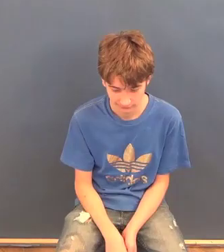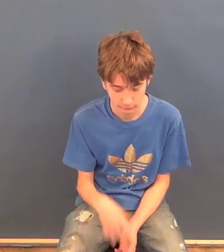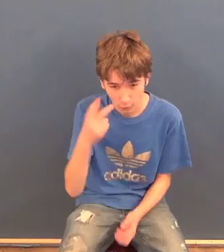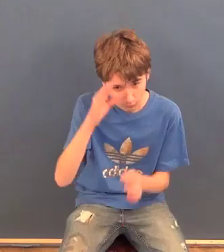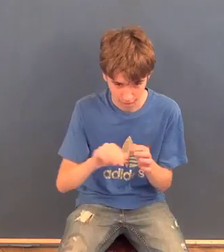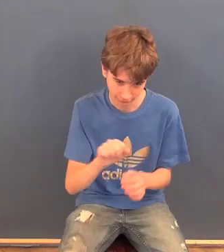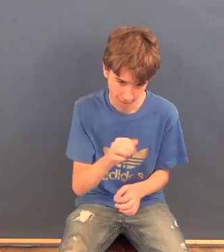Niedokładnie się umyje.